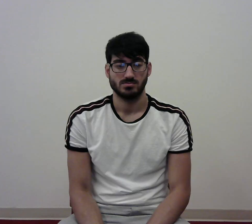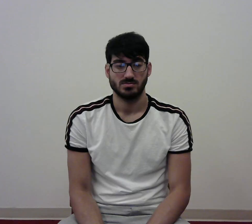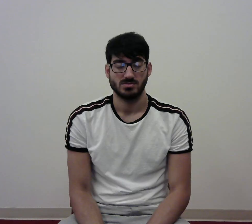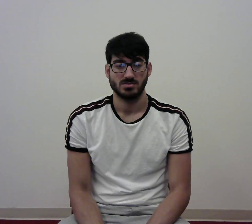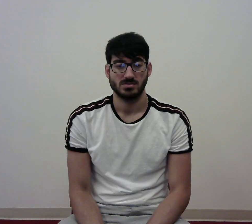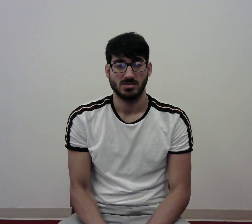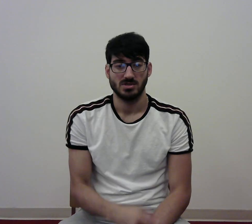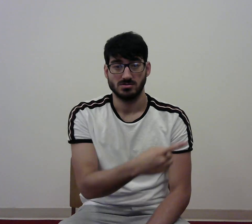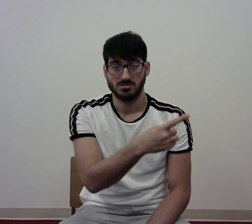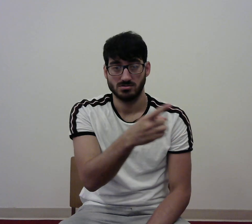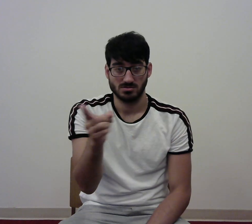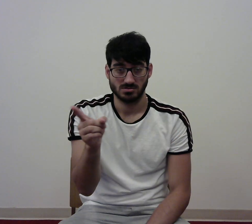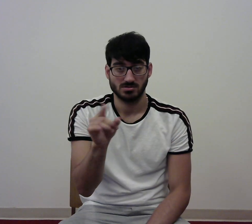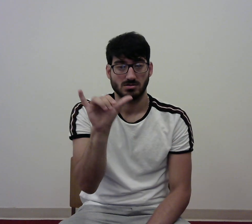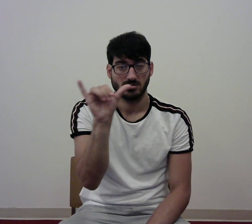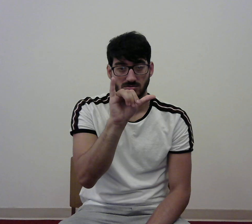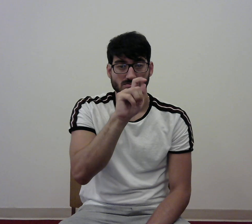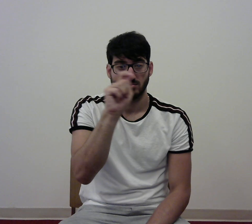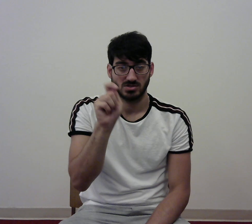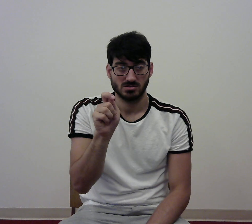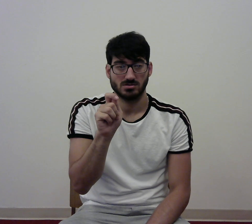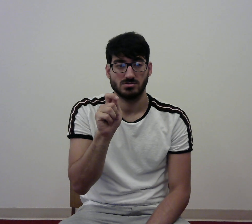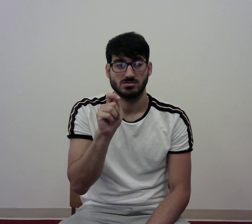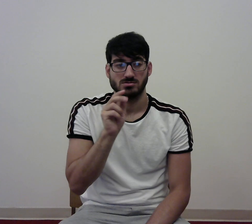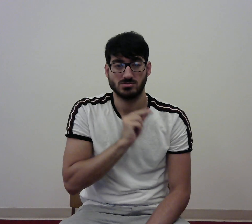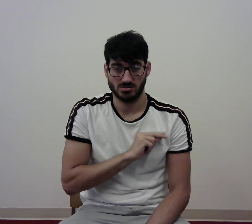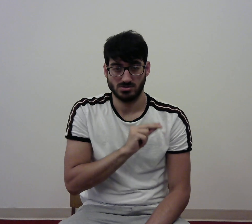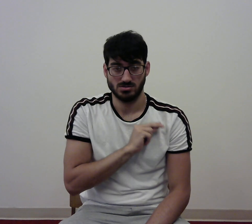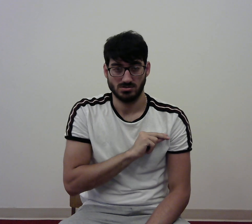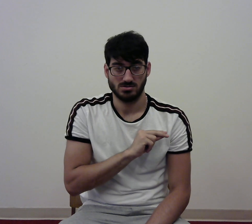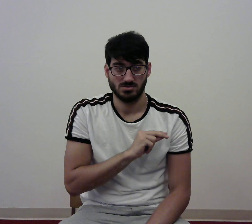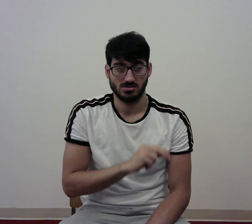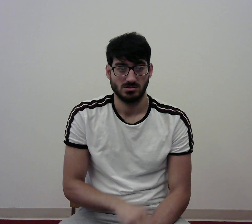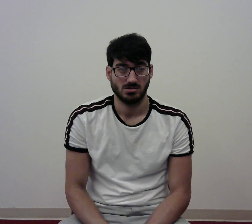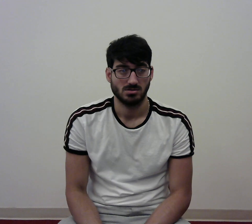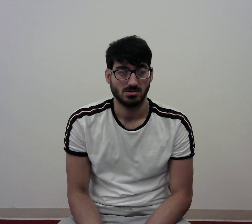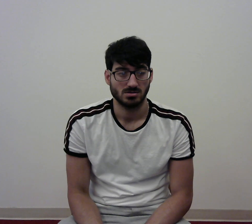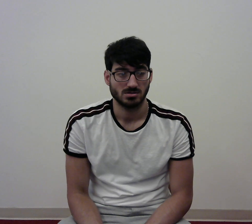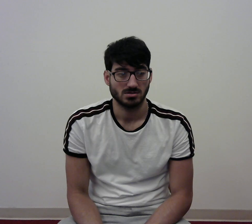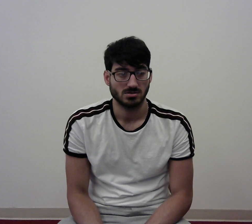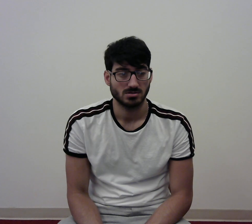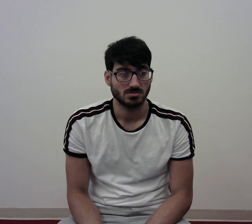Siz həftə sonu işləyirsiz?